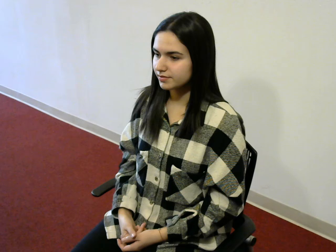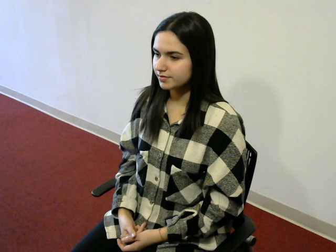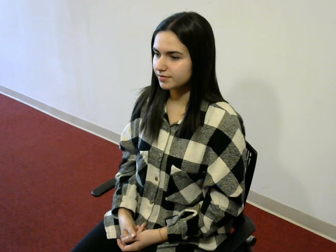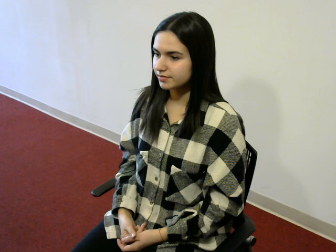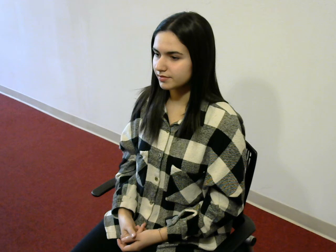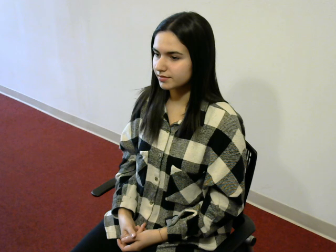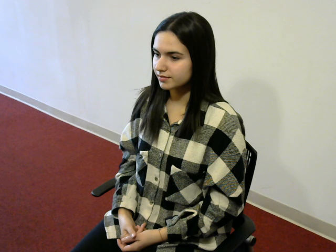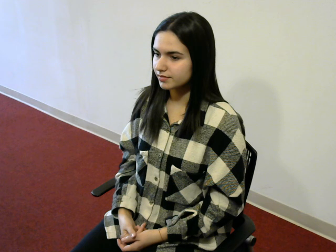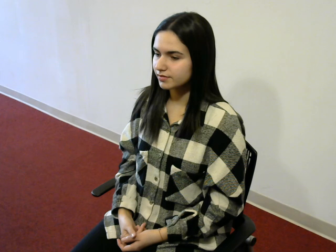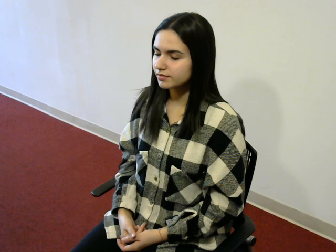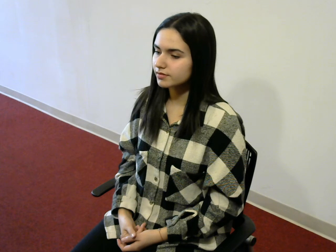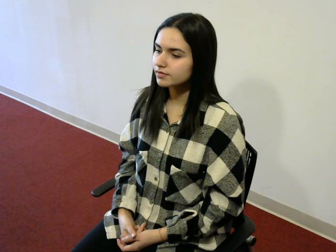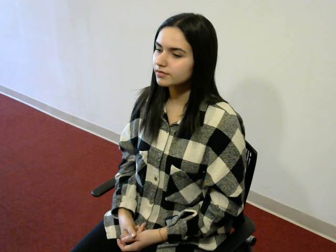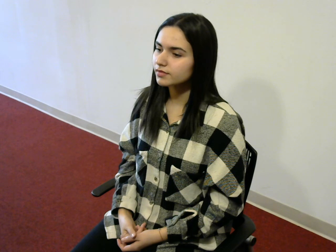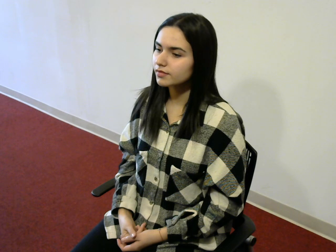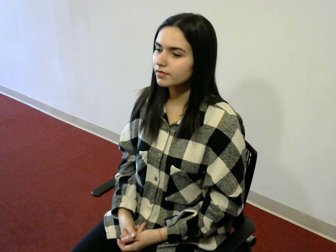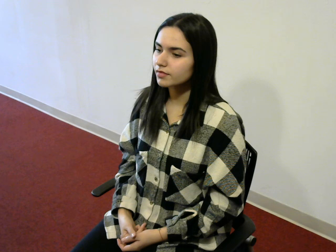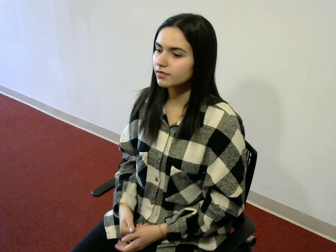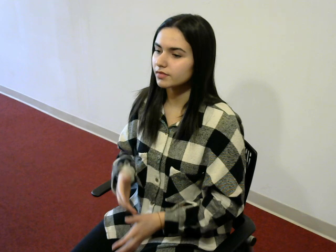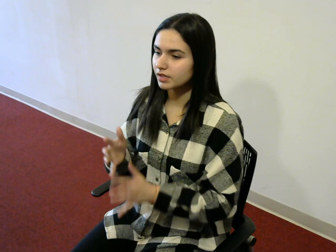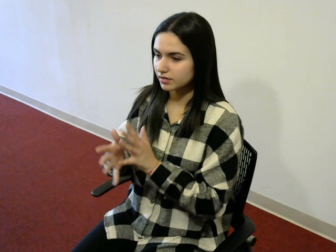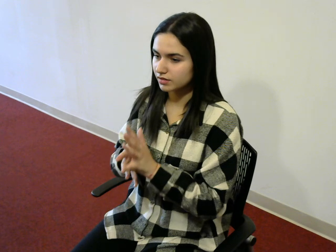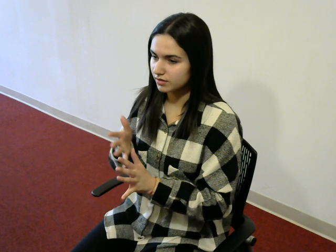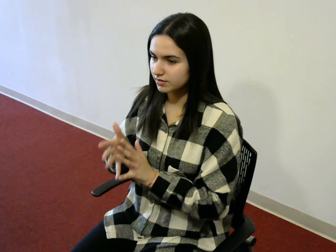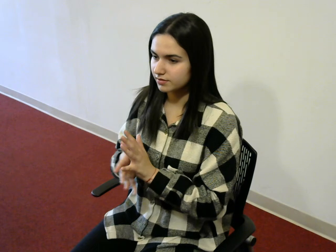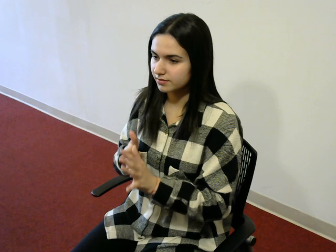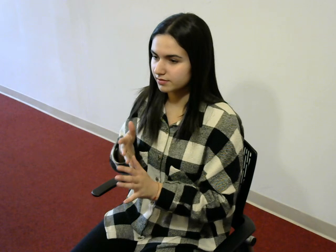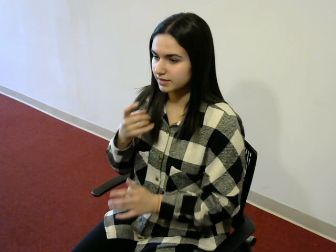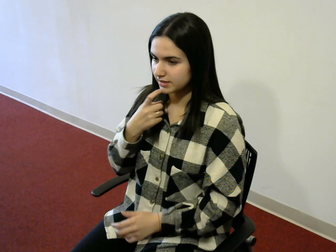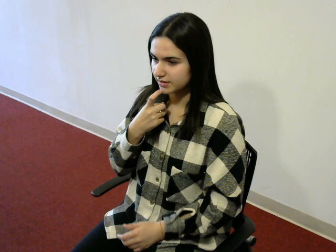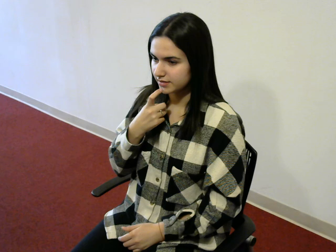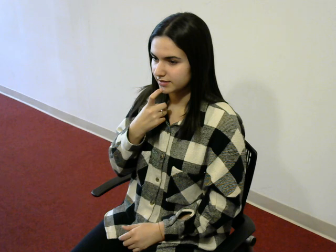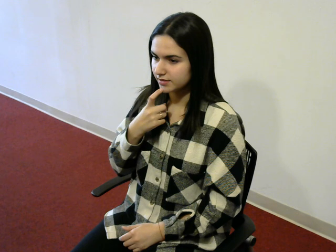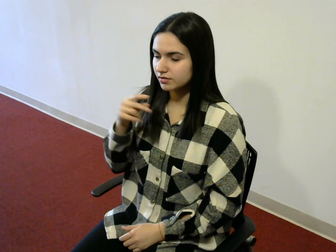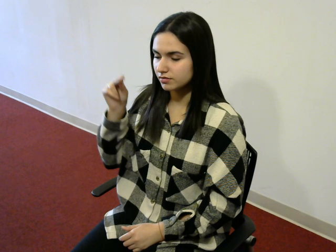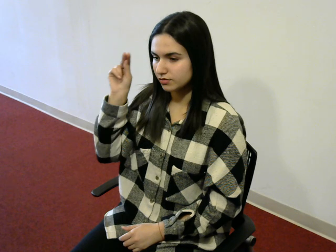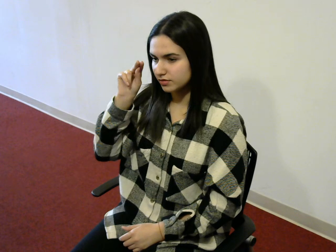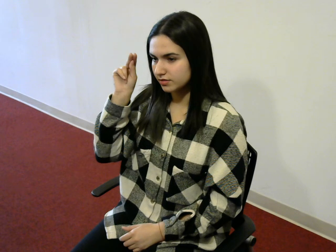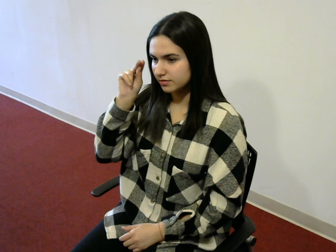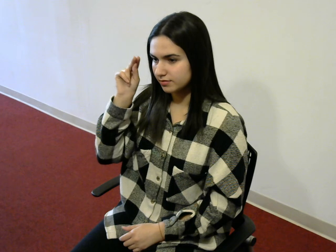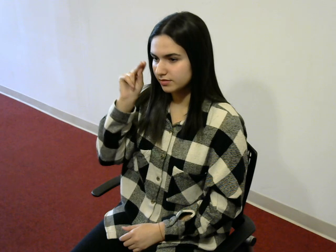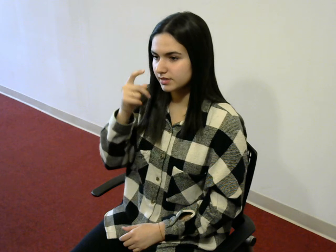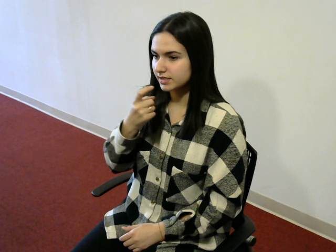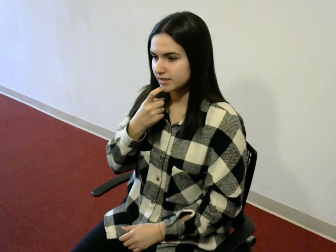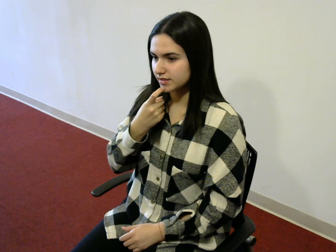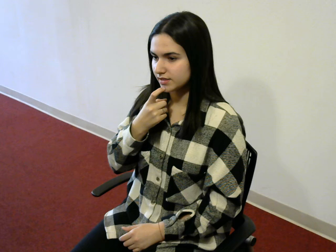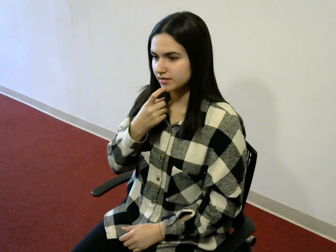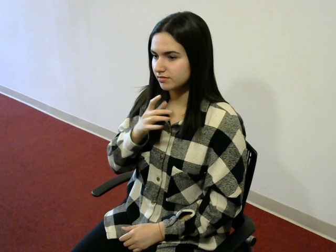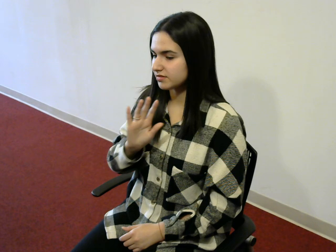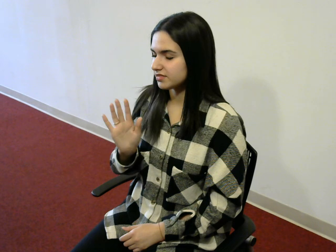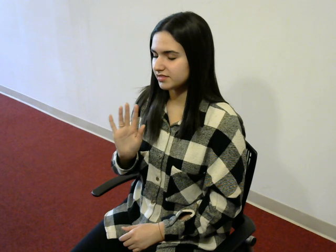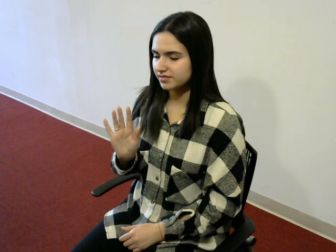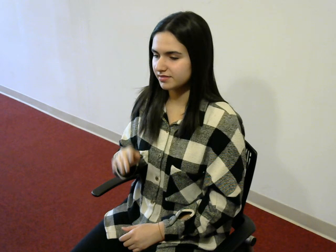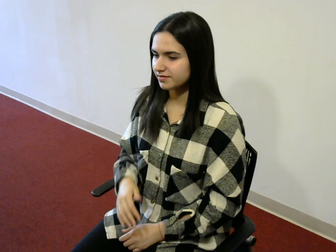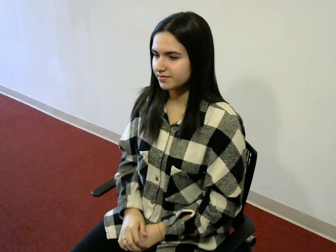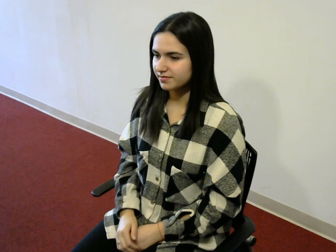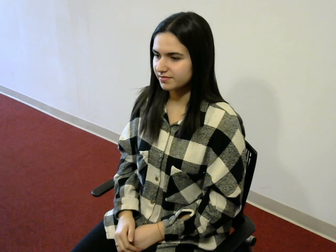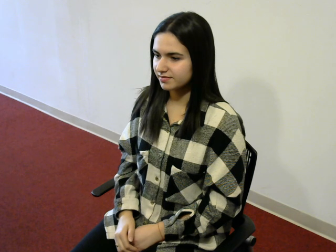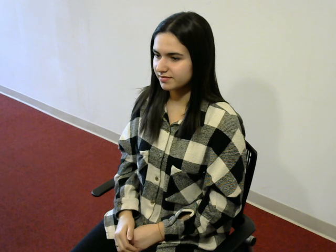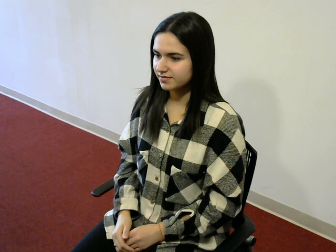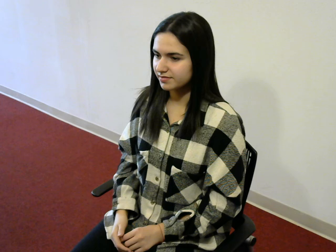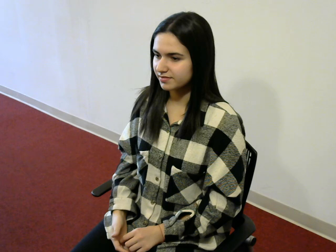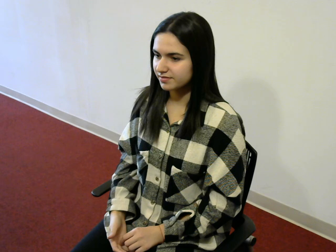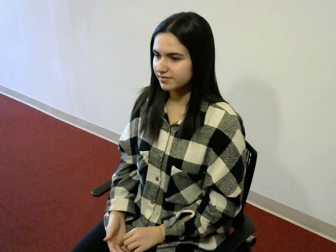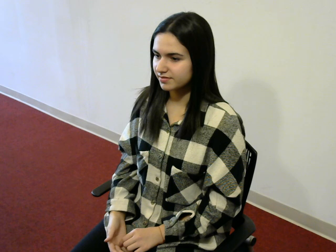İşarə dilini öyrənmək çətin deyil